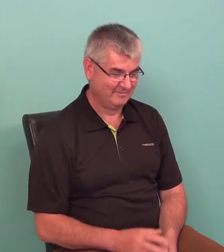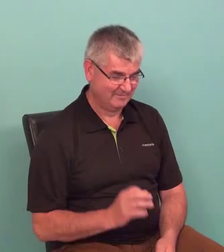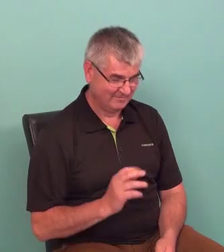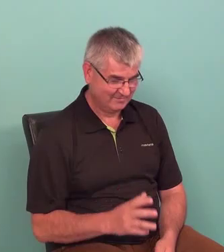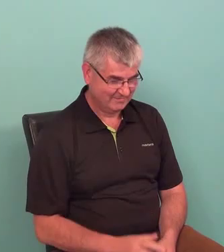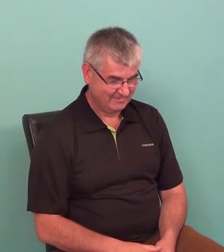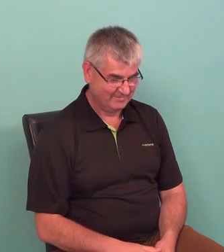OK